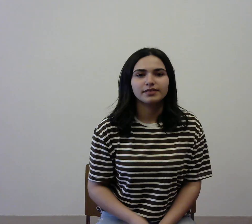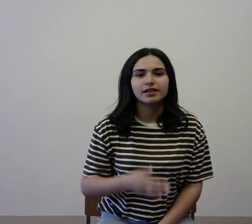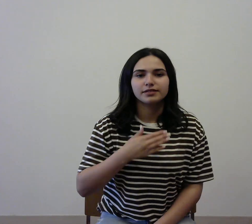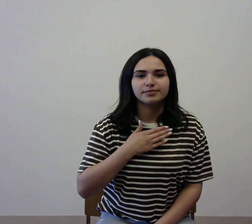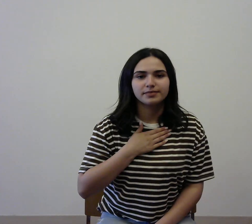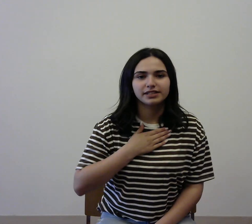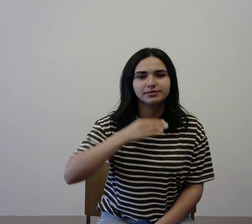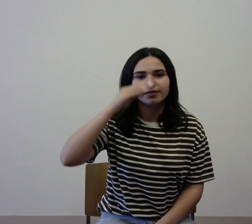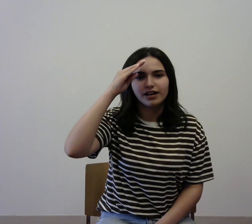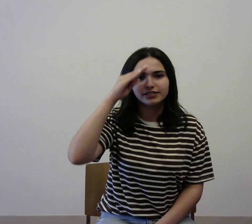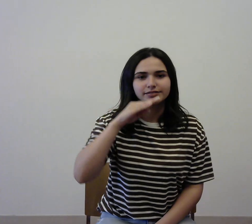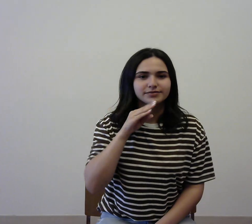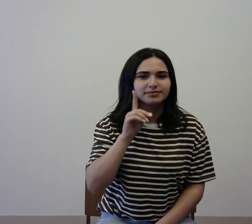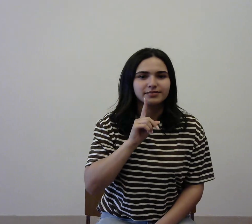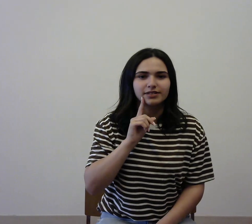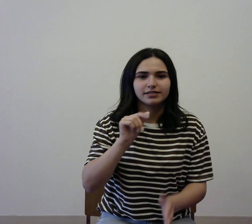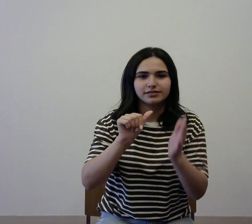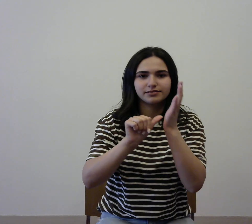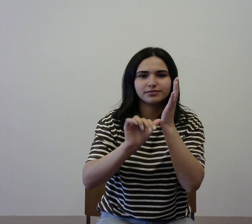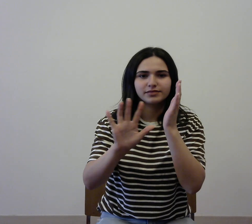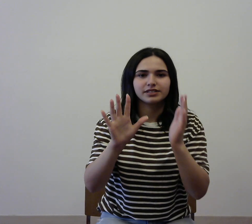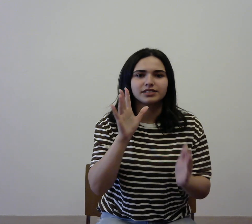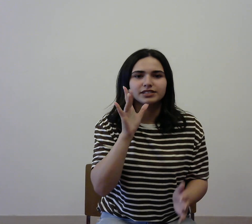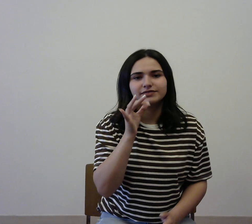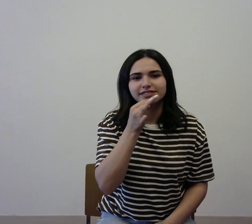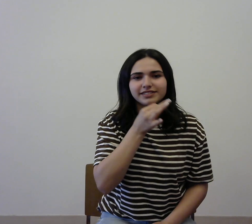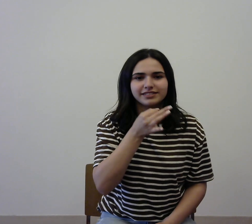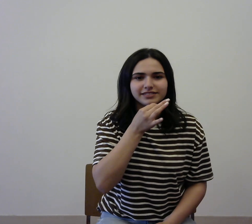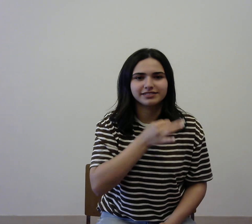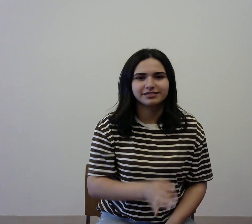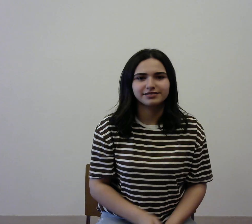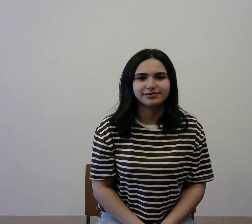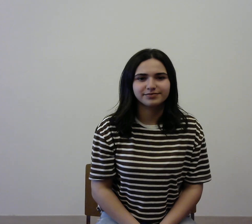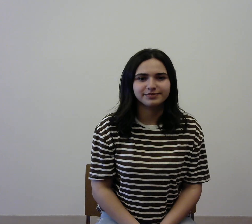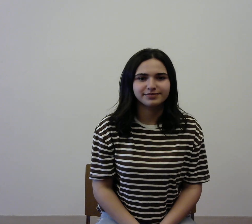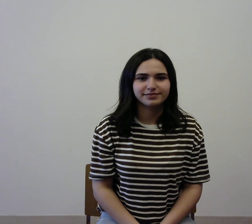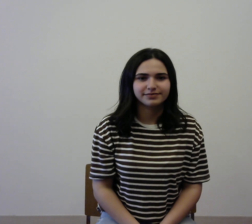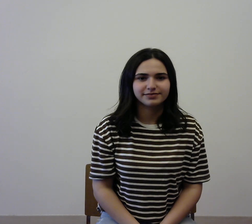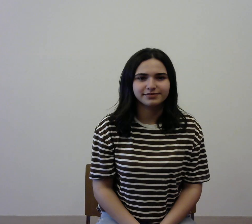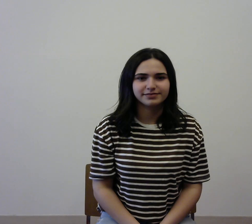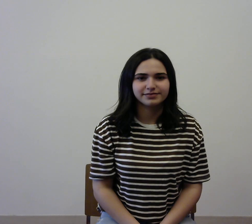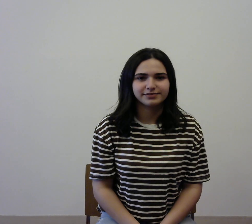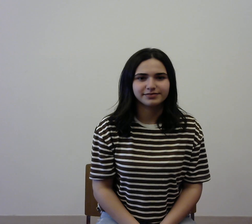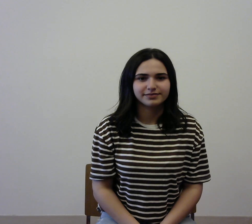Mənim atamın hələ 65 yaşı olmayıb